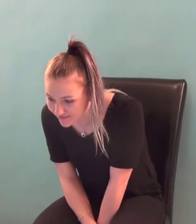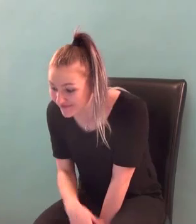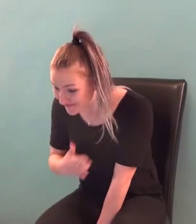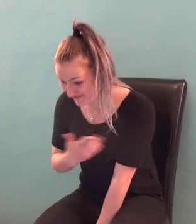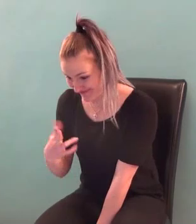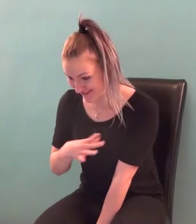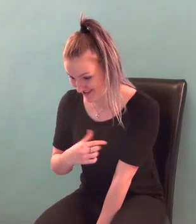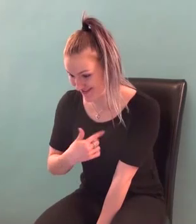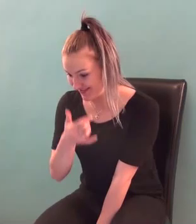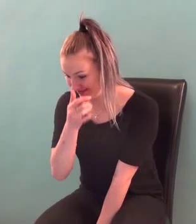W sobotę i niedzielę mam wolne, mówiłam.